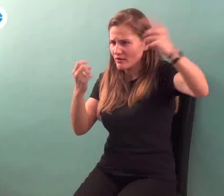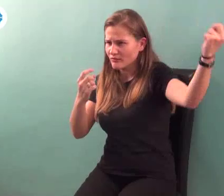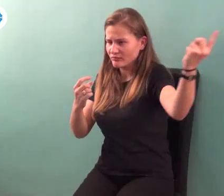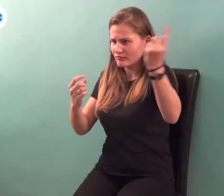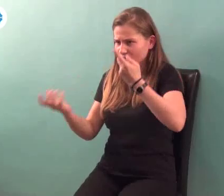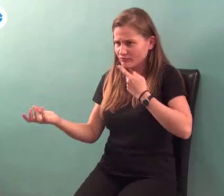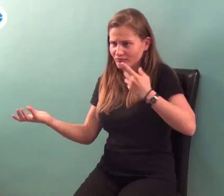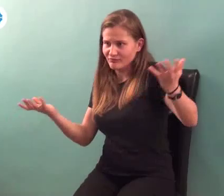Co się dzieje?